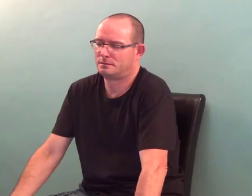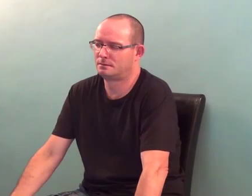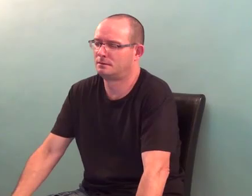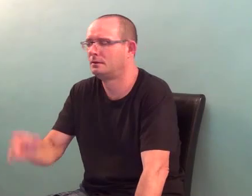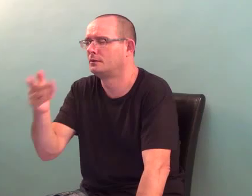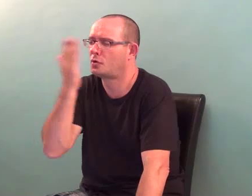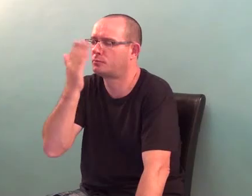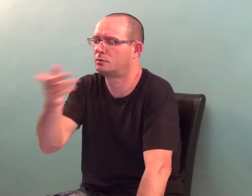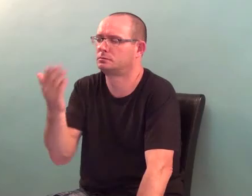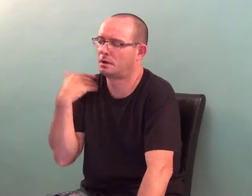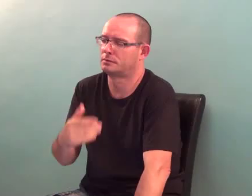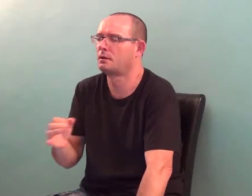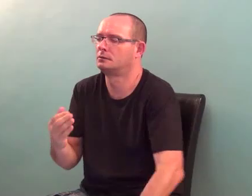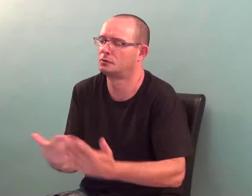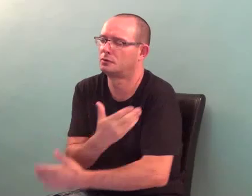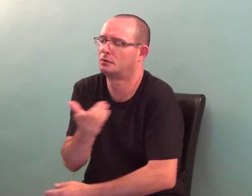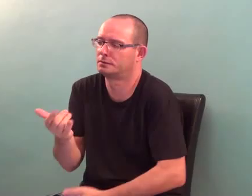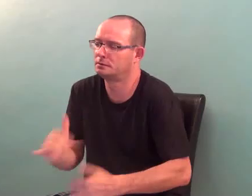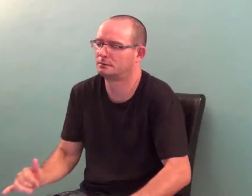To było w czasach komuny, teraz jest coś nowego.